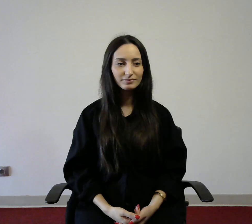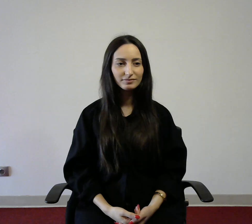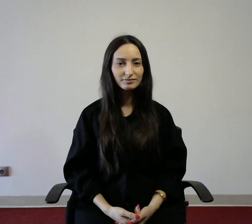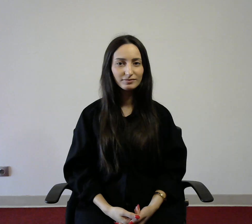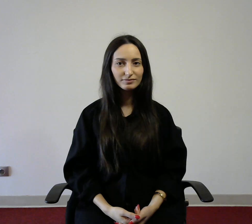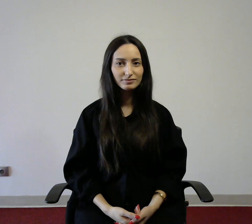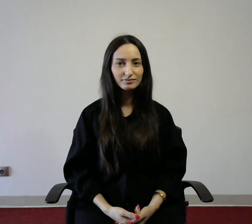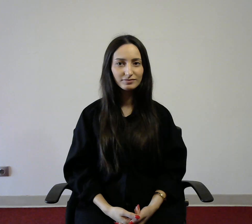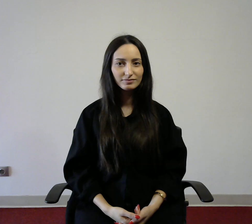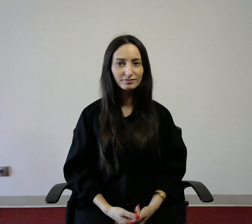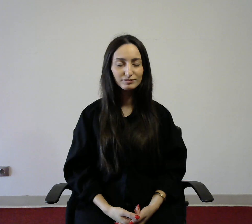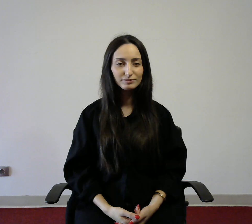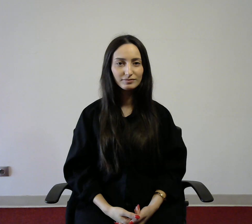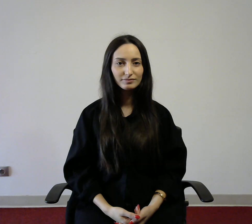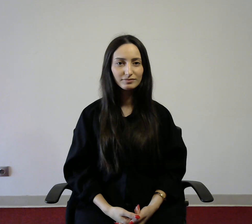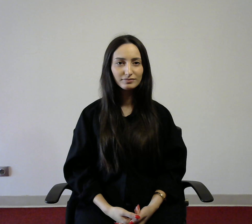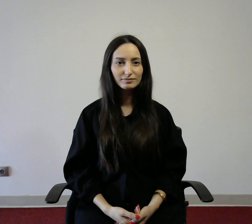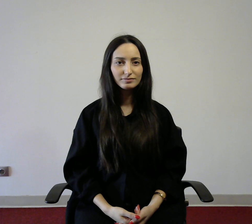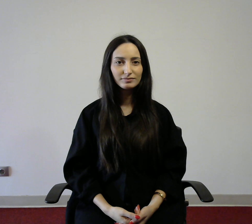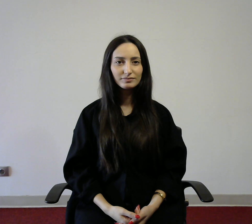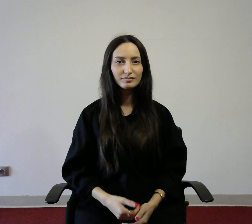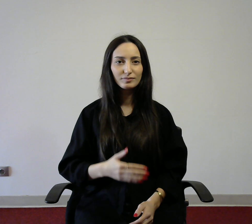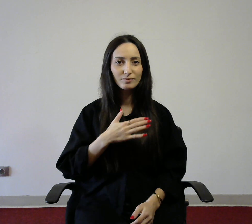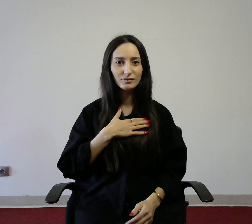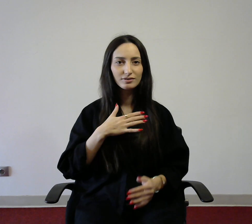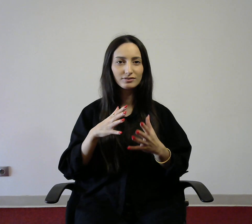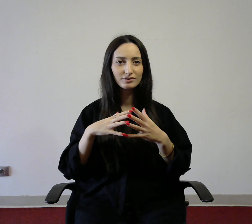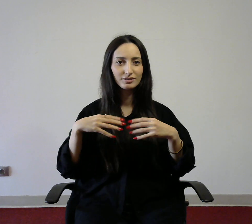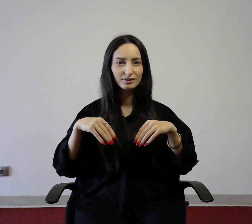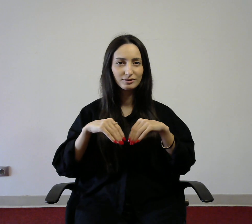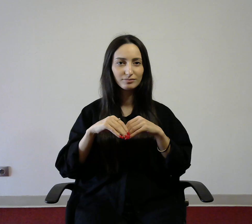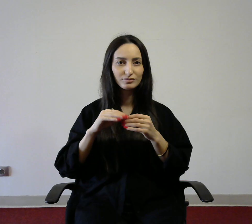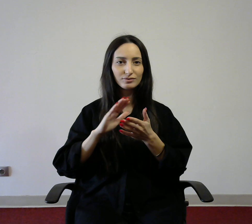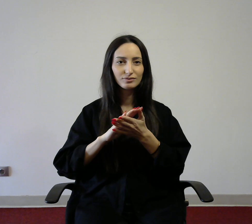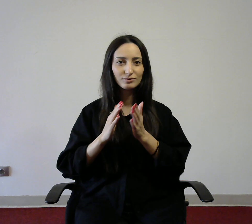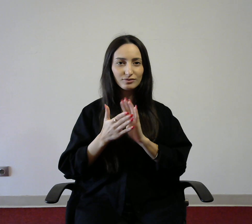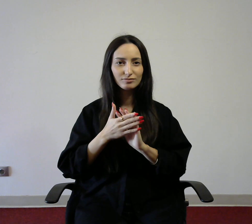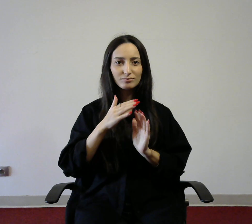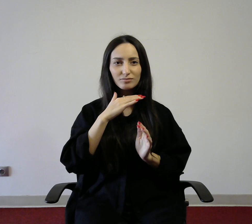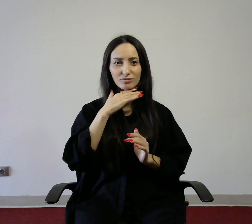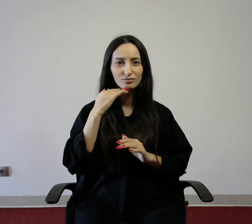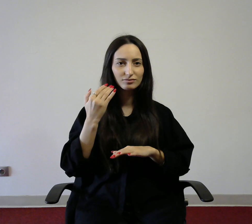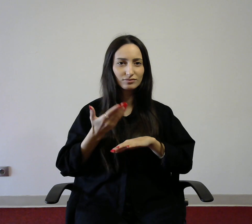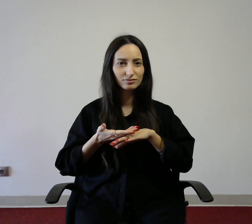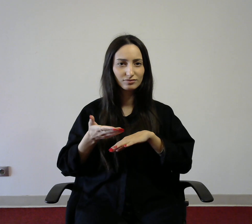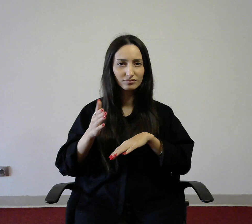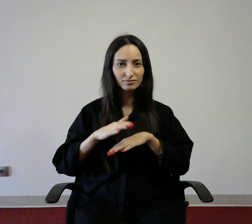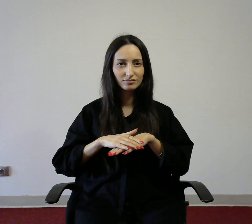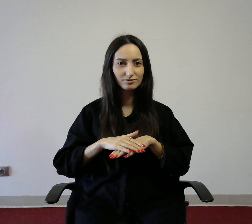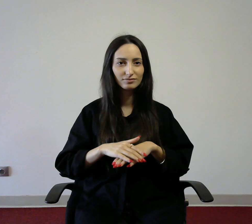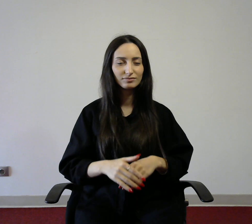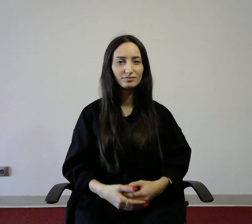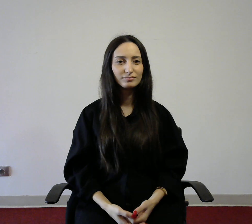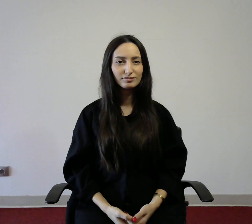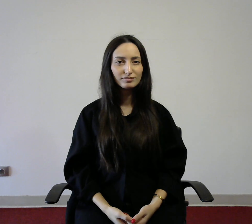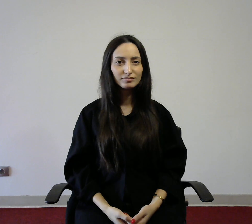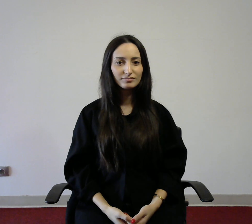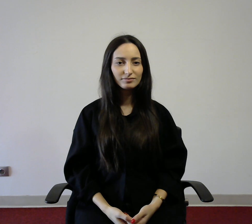Mənim ailəmin vəziyyəti çox ağırdır